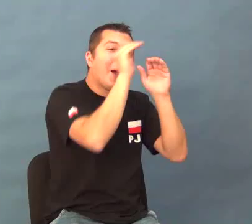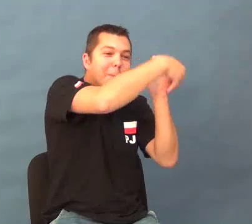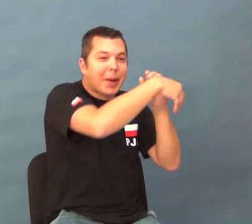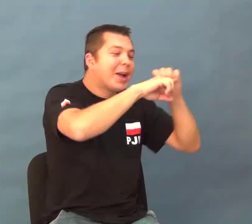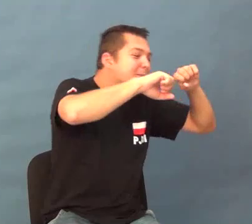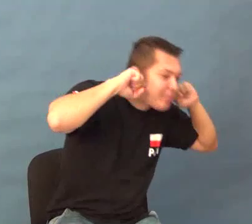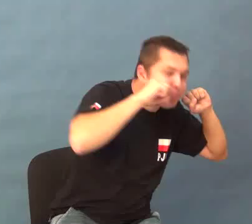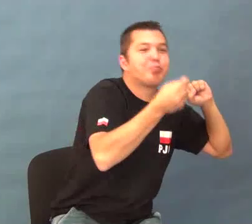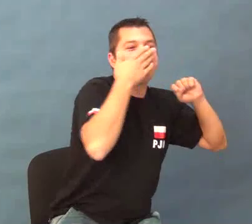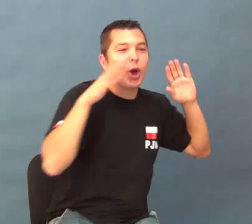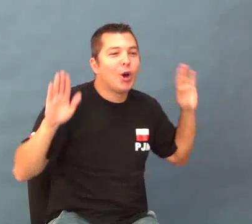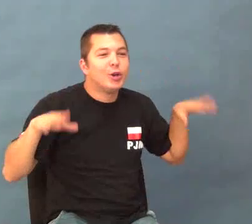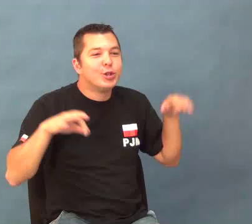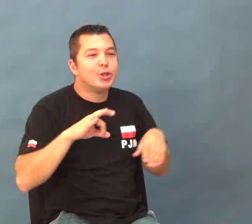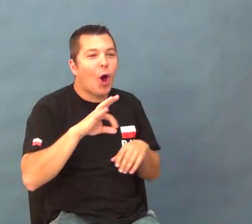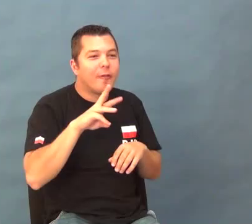Zagląda do środka i jest rozczarowany, bo tam jest sowa.